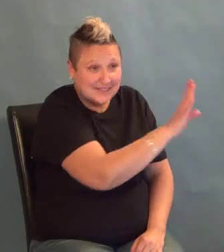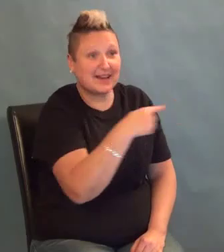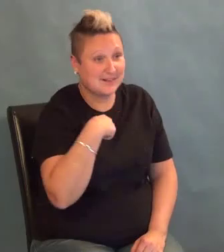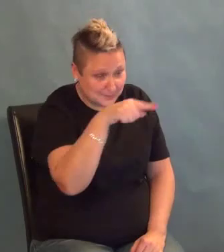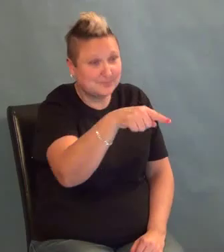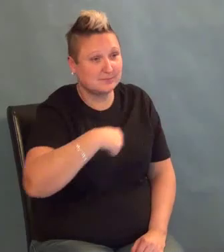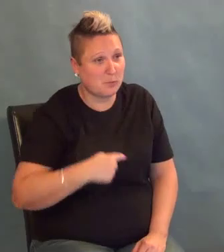Tylko ty i ja.